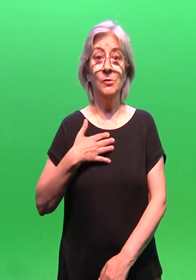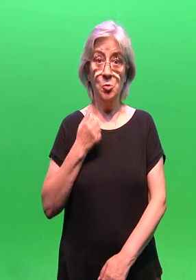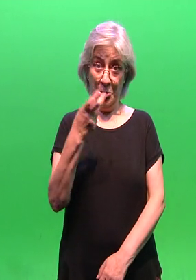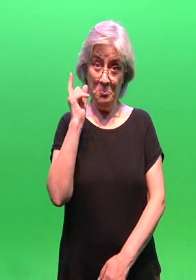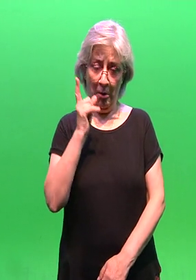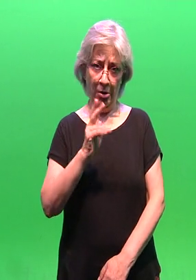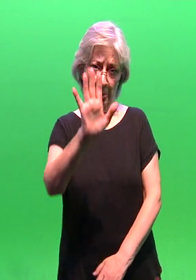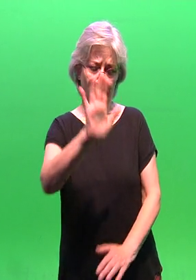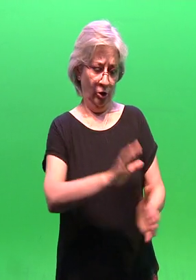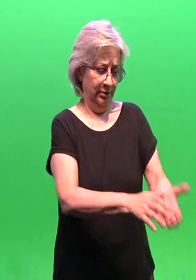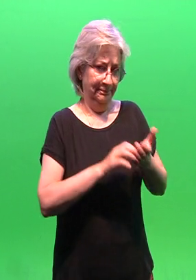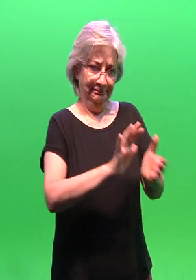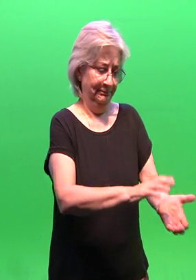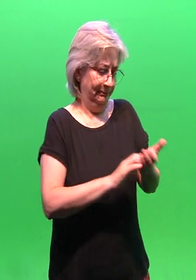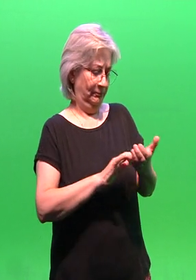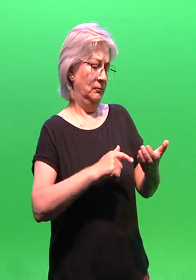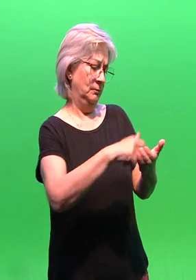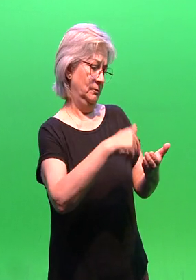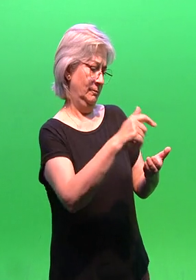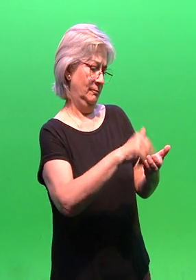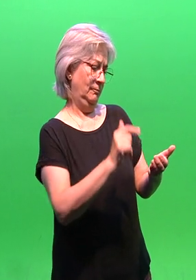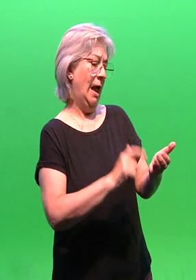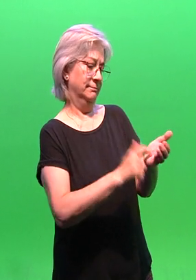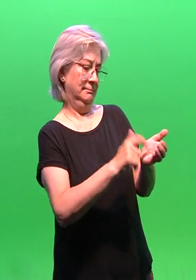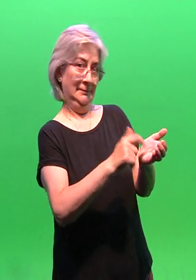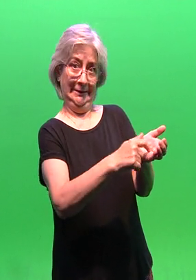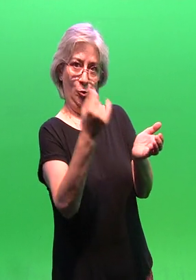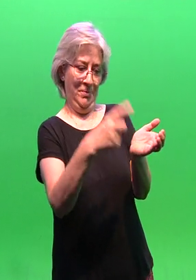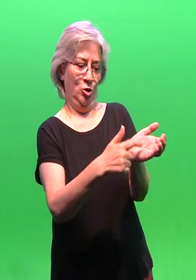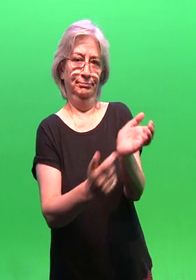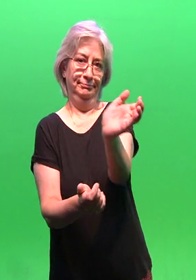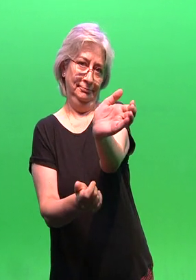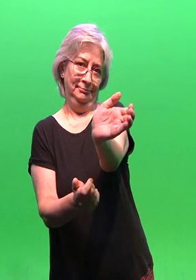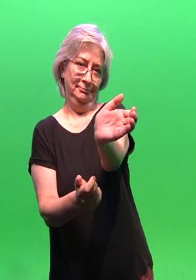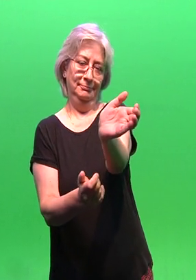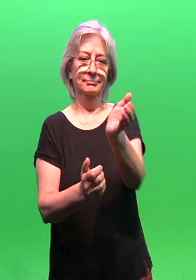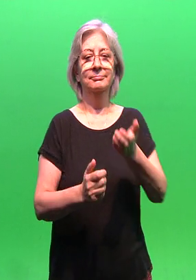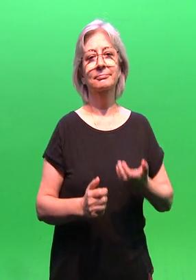El meu número de mòbil? Un moment, que el busco, ja està, aquest és el meu número.